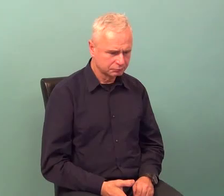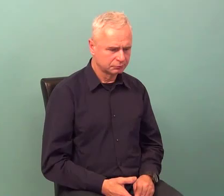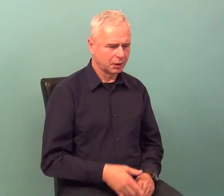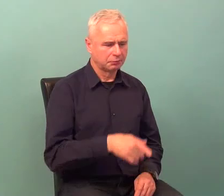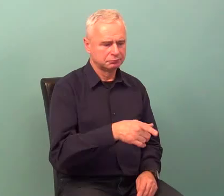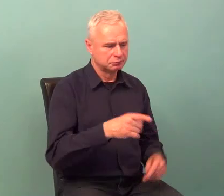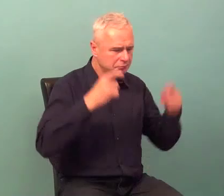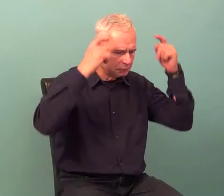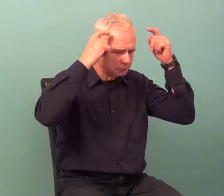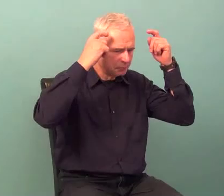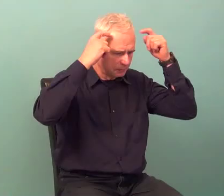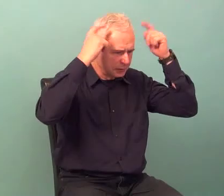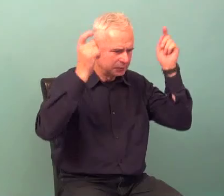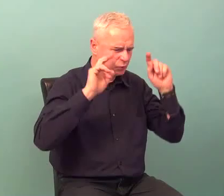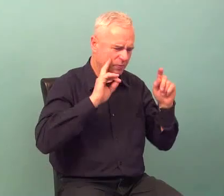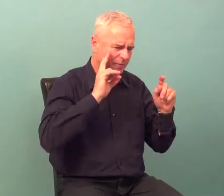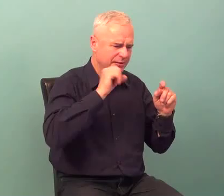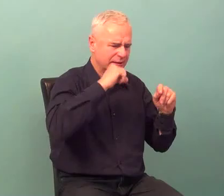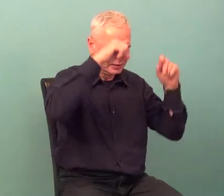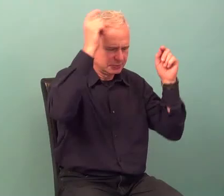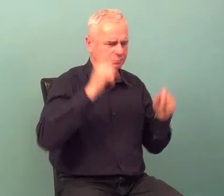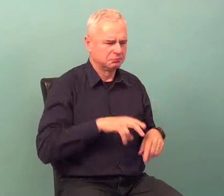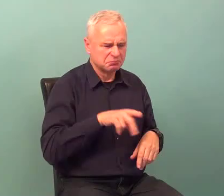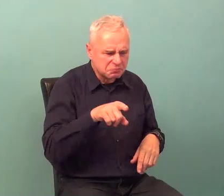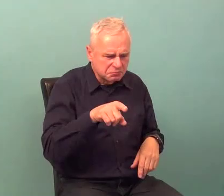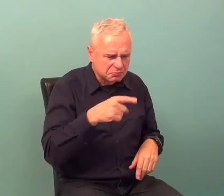Starsza Myszka Miki, mama, patrzy i bardzo się dziwi.